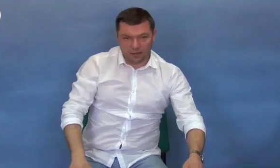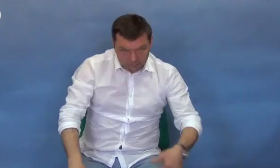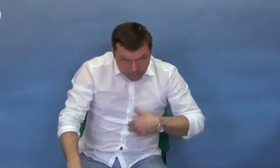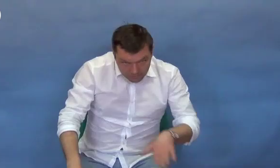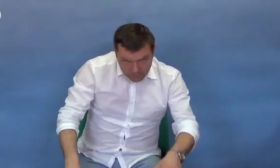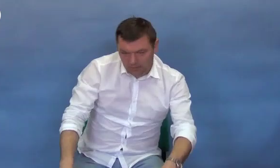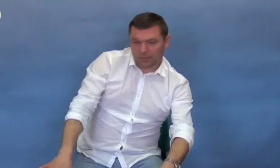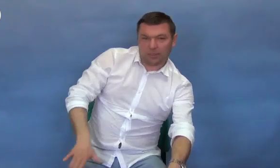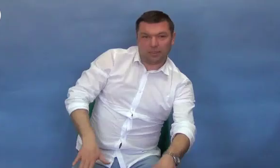Ja się ślizgałem.